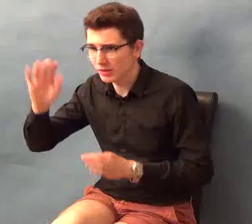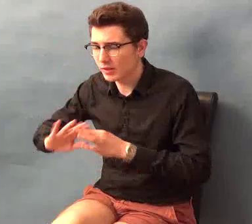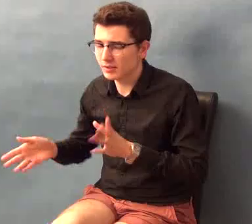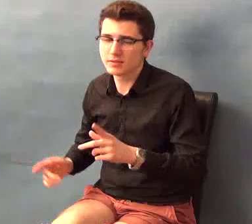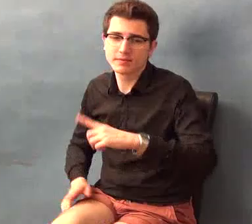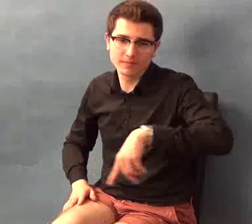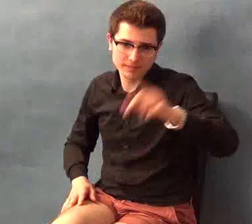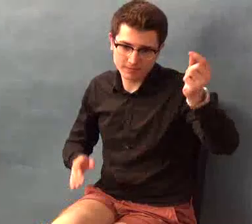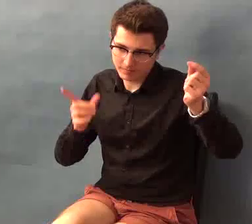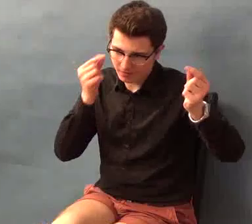Poszedł na górę spać.